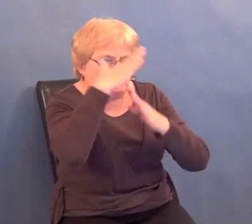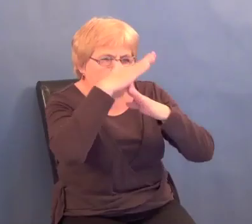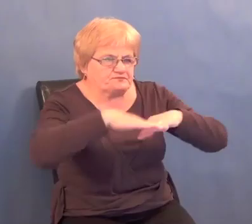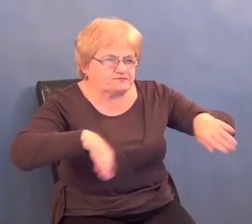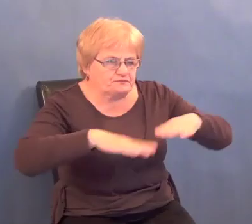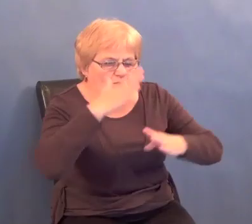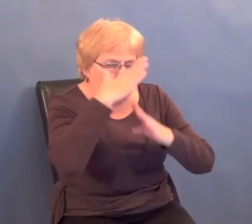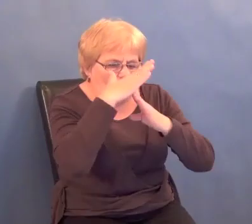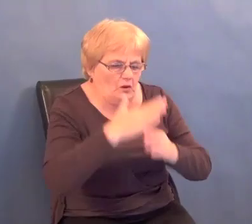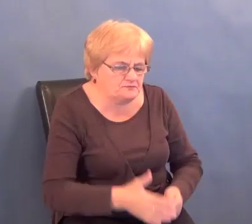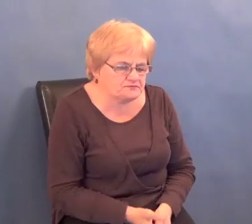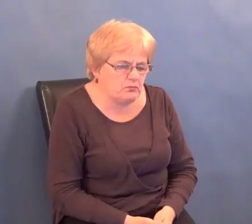Stop, zakaz pływania.